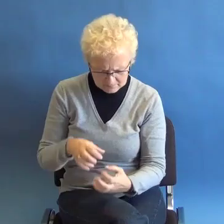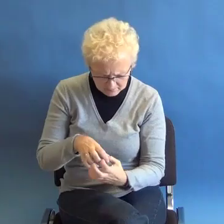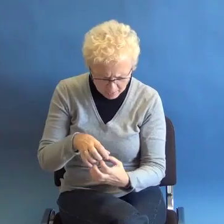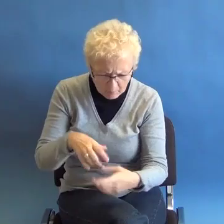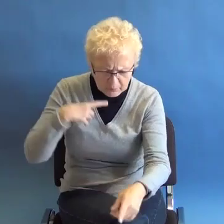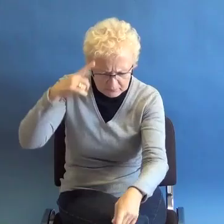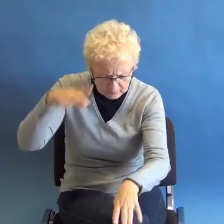Myślałam, że chodzi o basen.